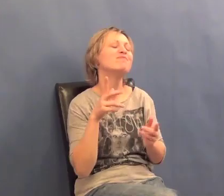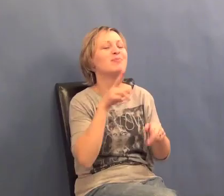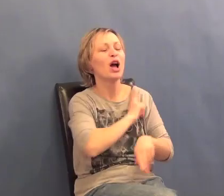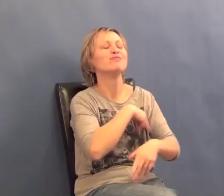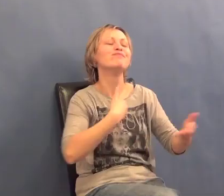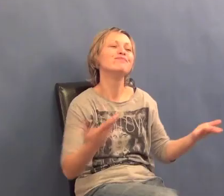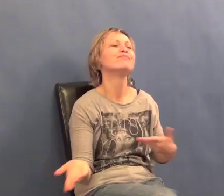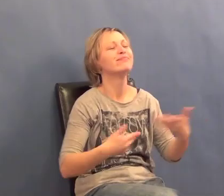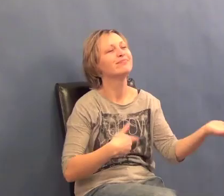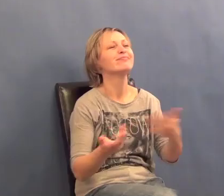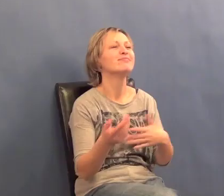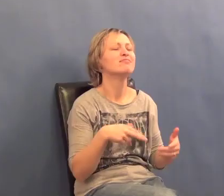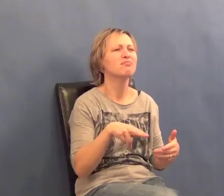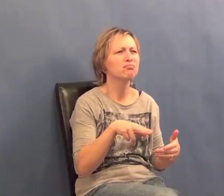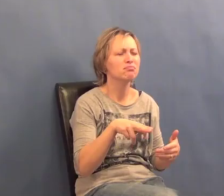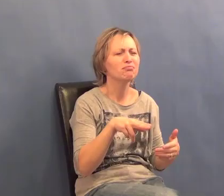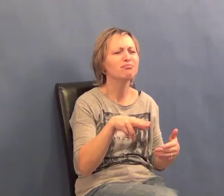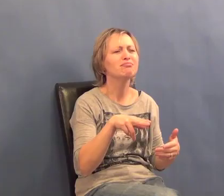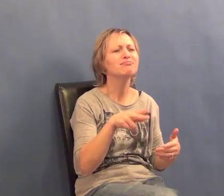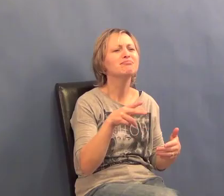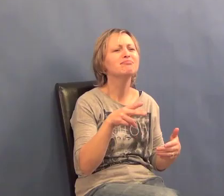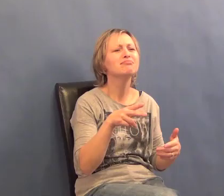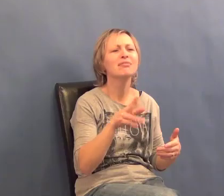Policjant idzie dalej i zauważa...